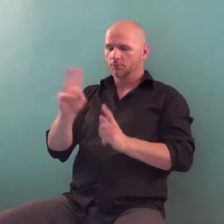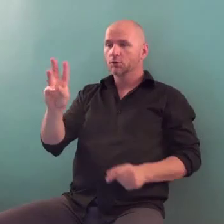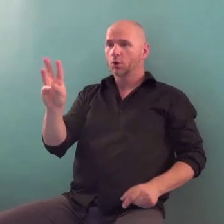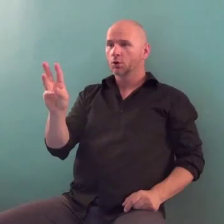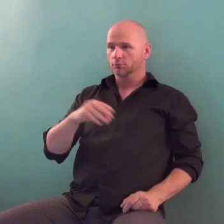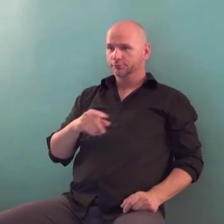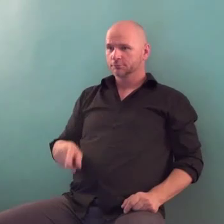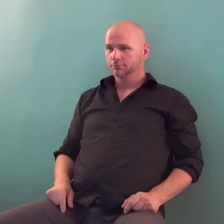Ty możesz we wtorek?